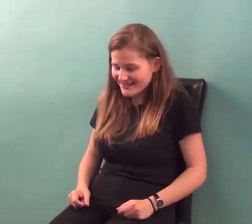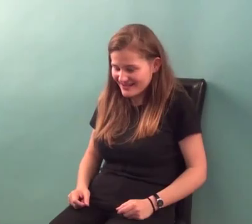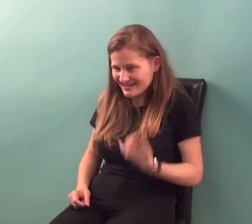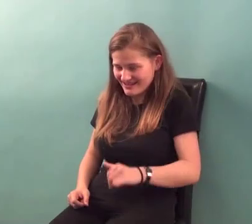Inny.